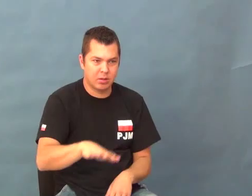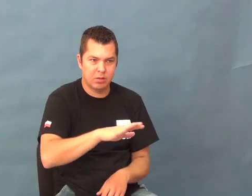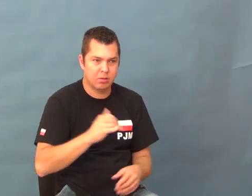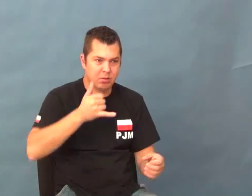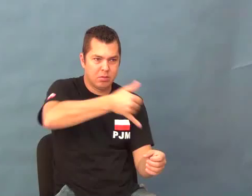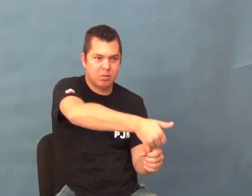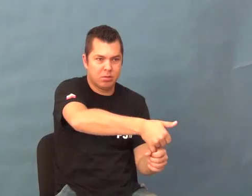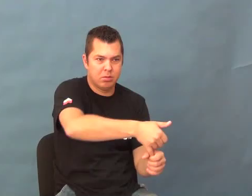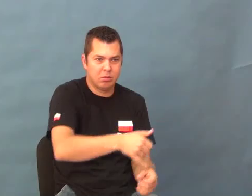Paliwo.